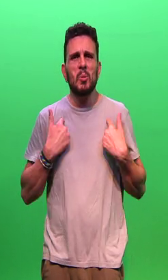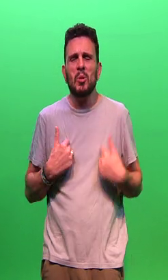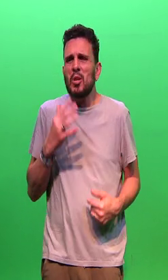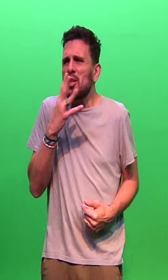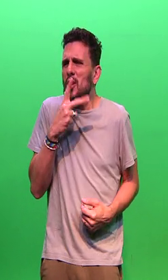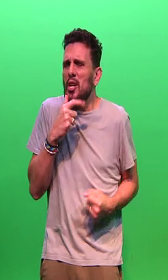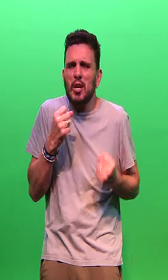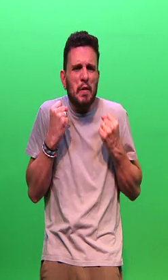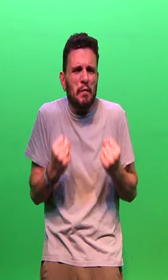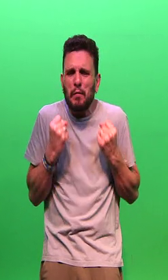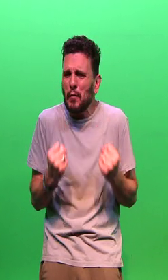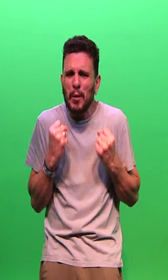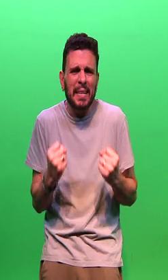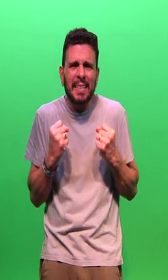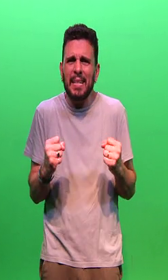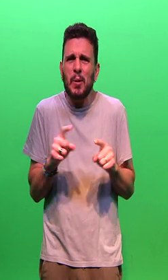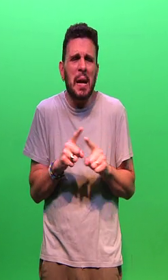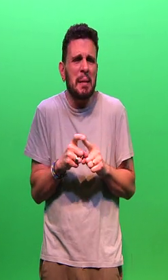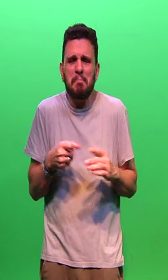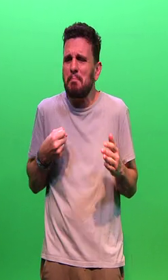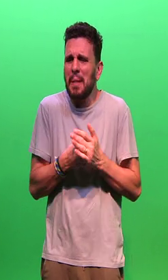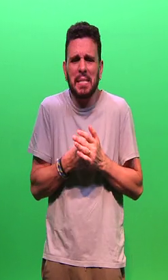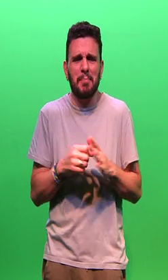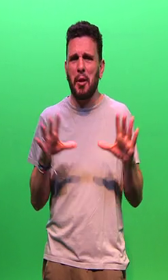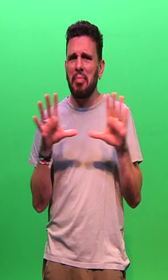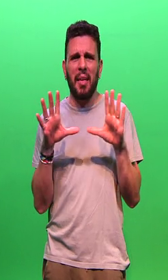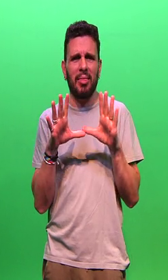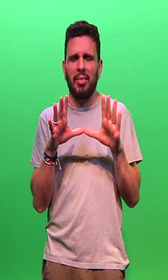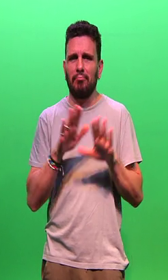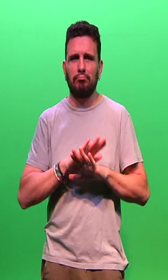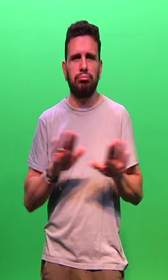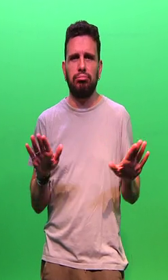Em fa molt de mal, sento que és el màxim, un deu.